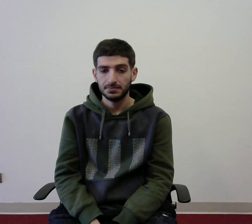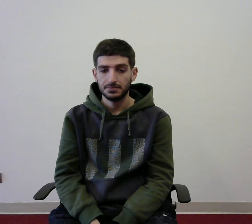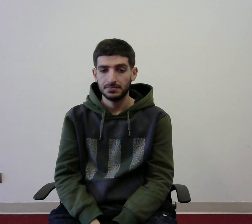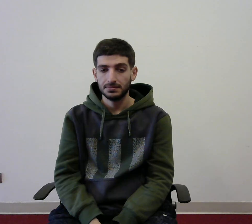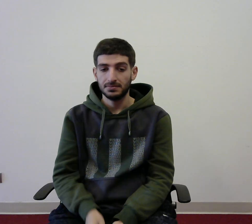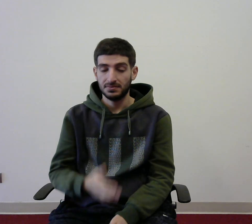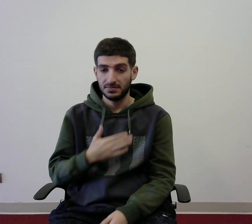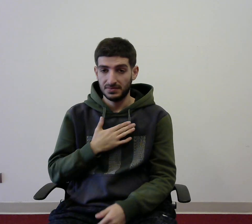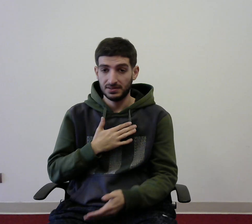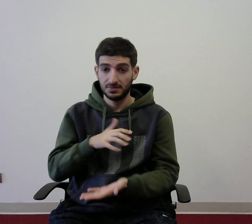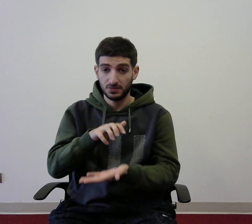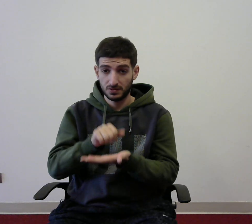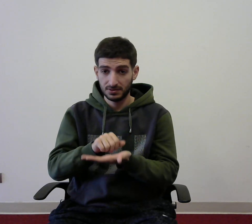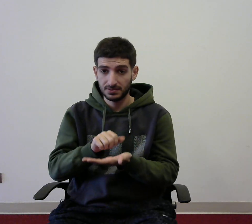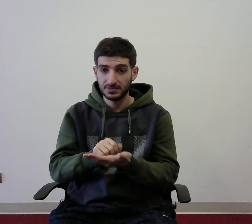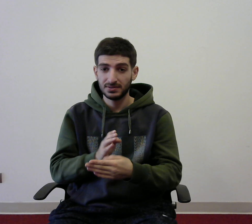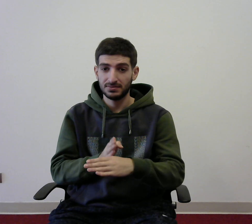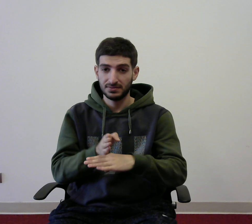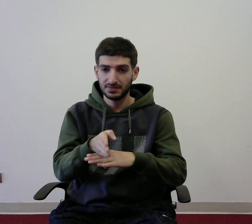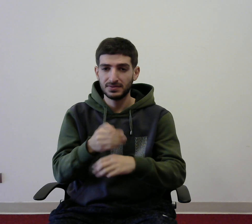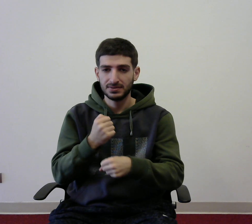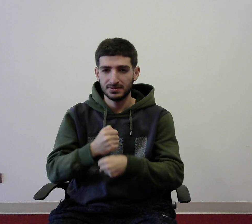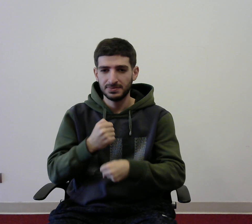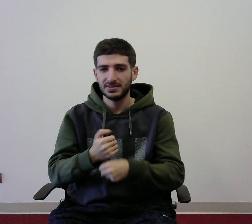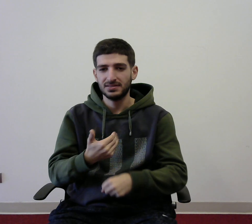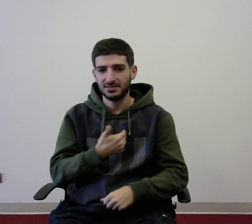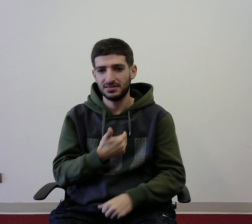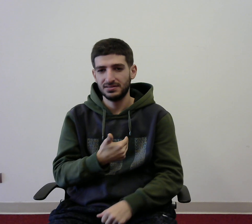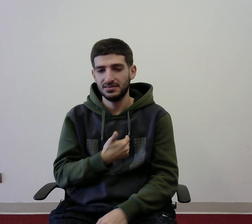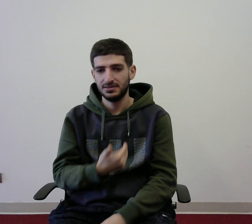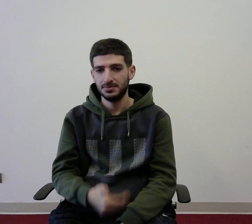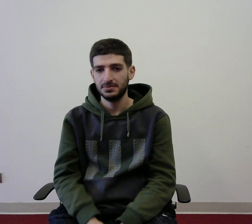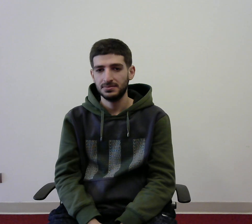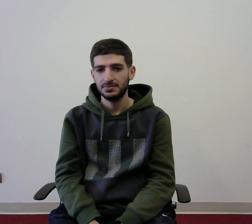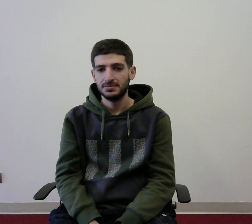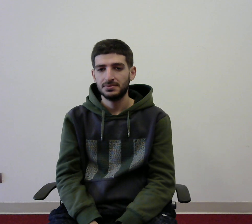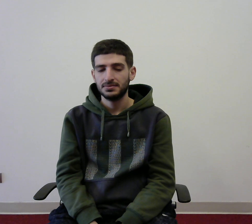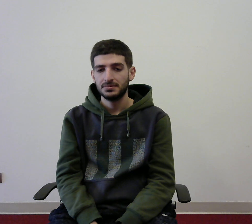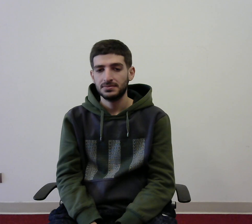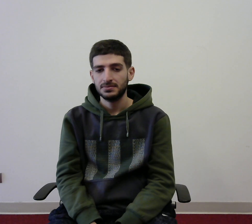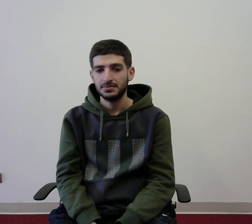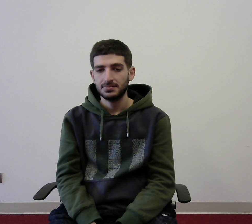Mən məşğulluğa müraciət etmək istəyirəm